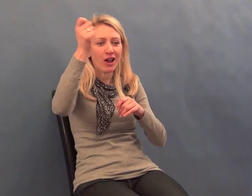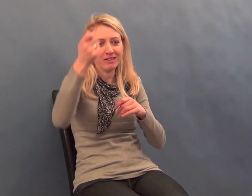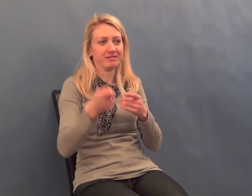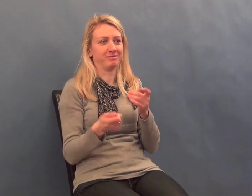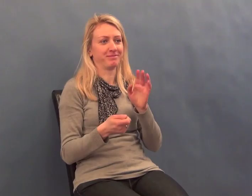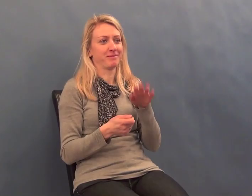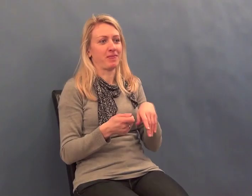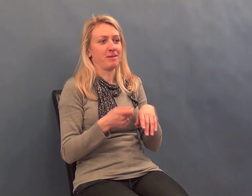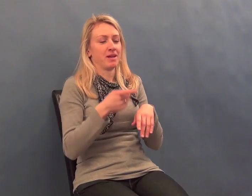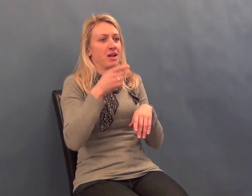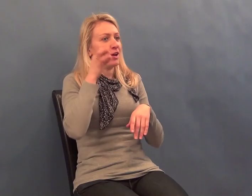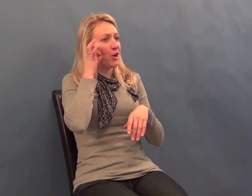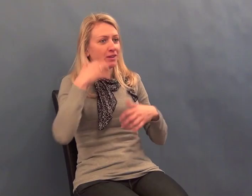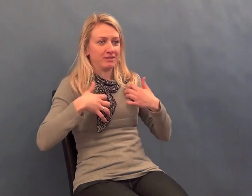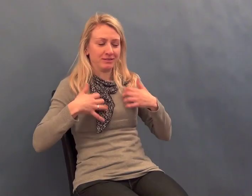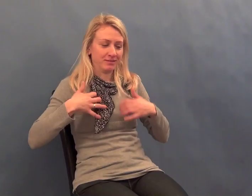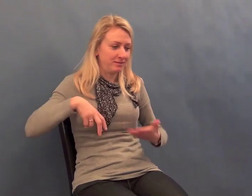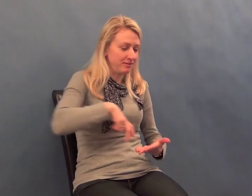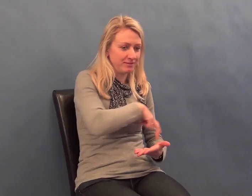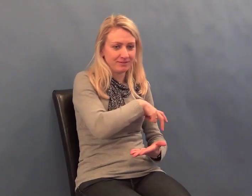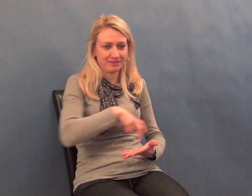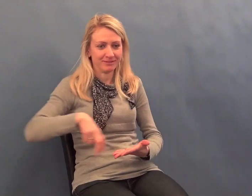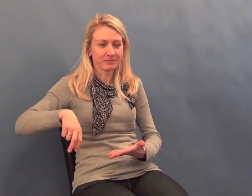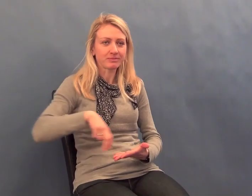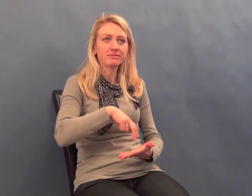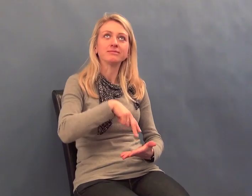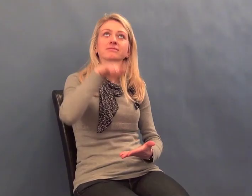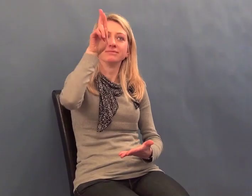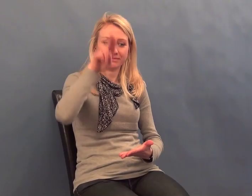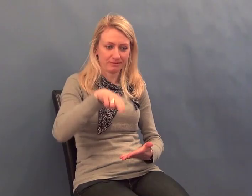Potem kot jest zły, chodzi w tę i we w tę, patrzy w górę i w dół.